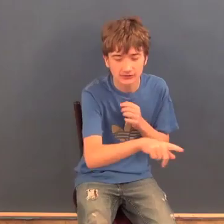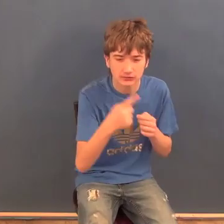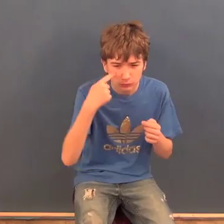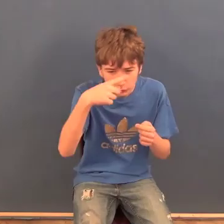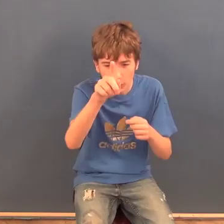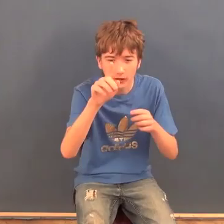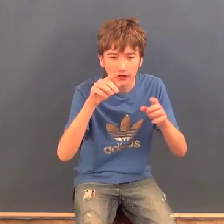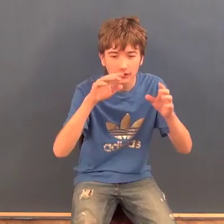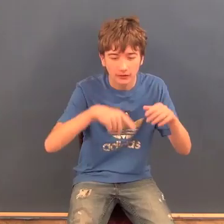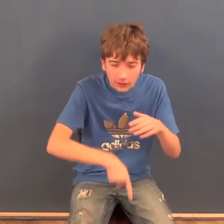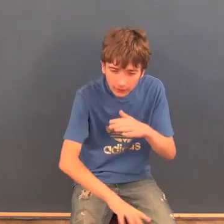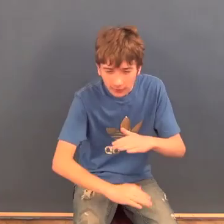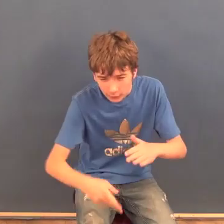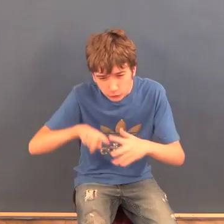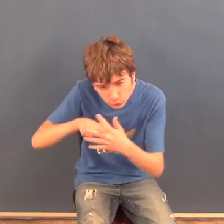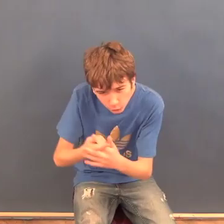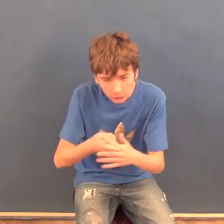Zauważają dziurę w ziemi.